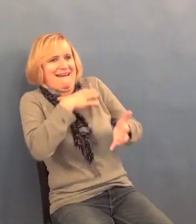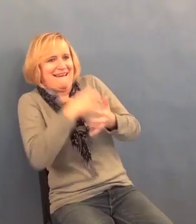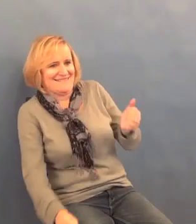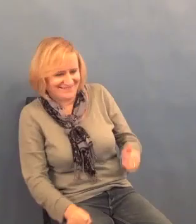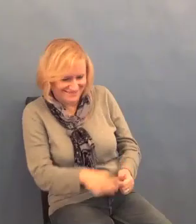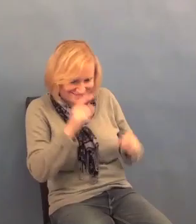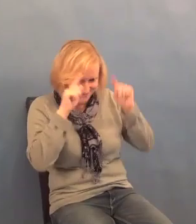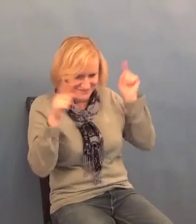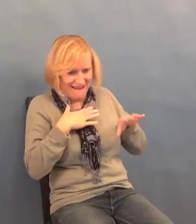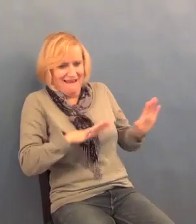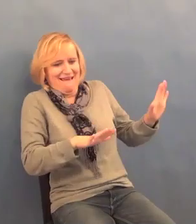Myszka jest wystraszona.